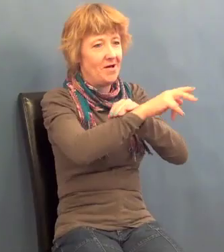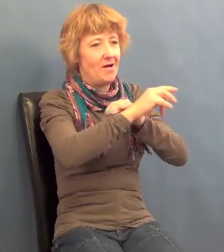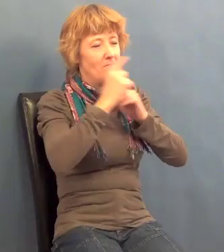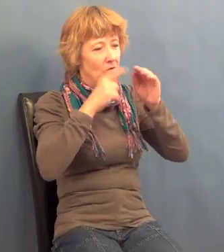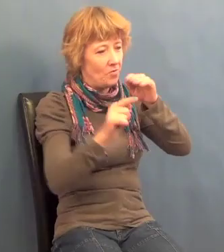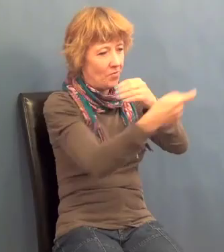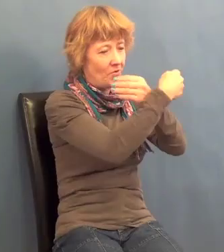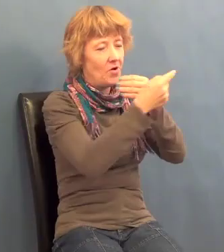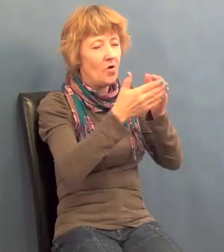Zauważa, że schował się tam.